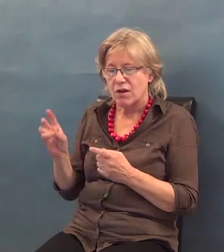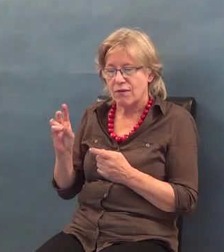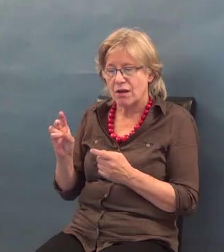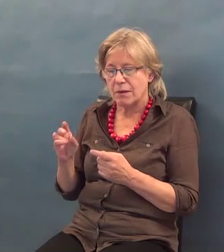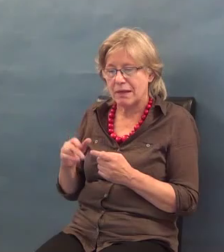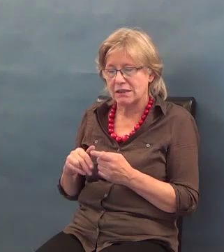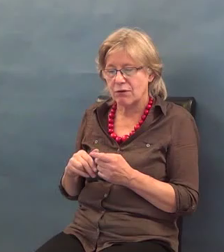We wtorek.